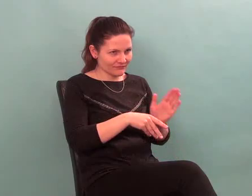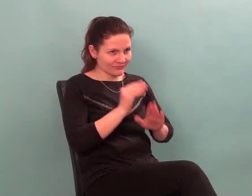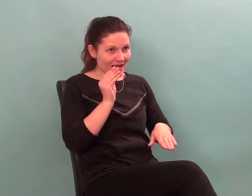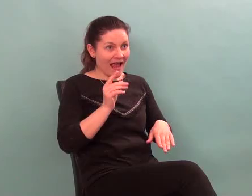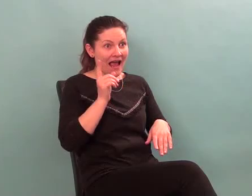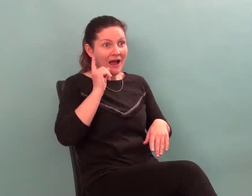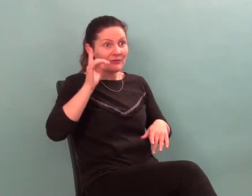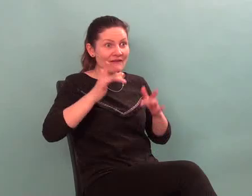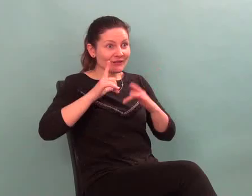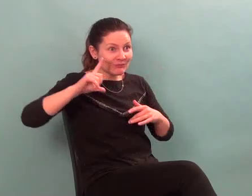A tak naprawdę to chłopiec na rowerze, który już odjechał.